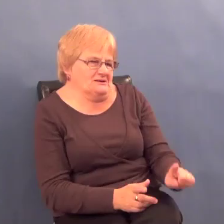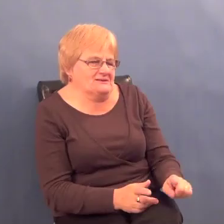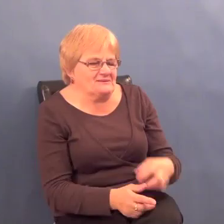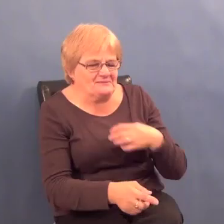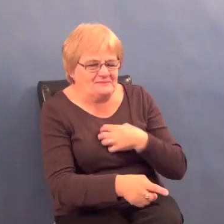Śmieszne.